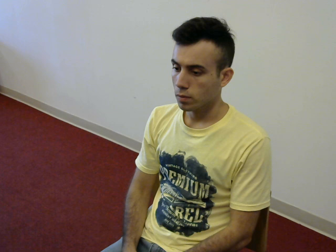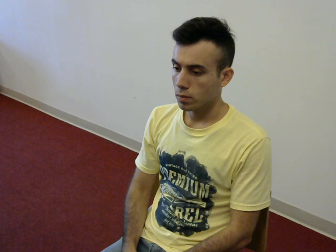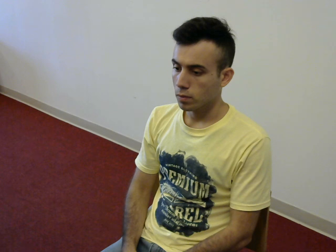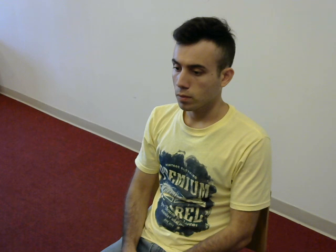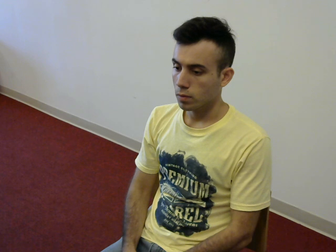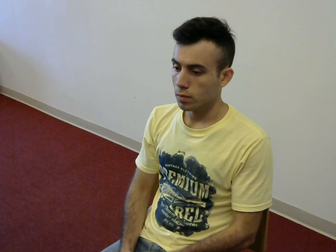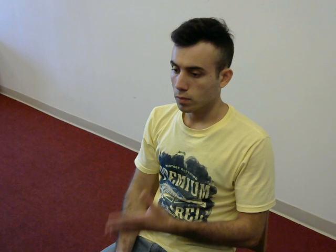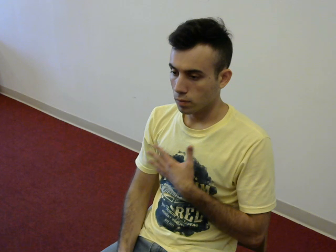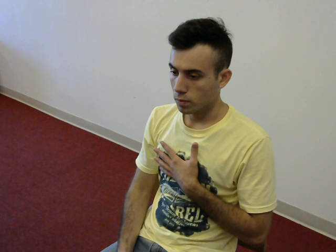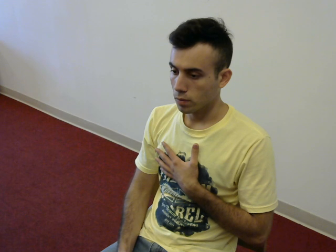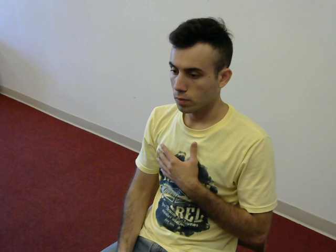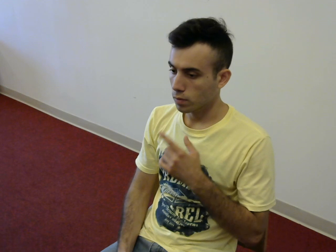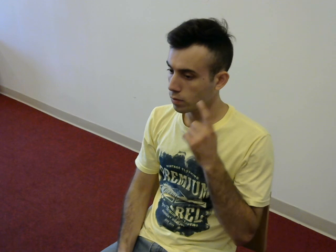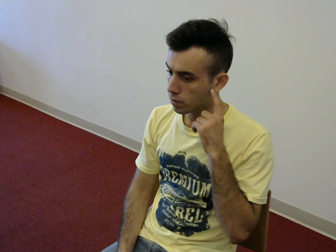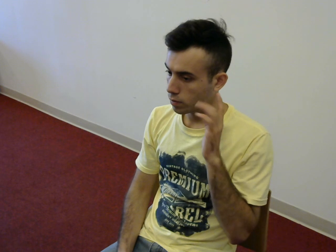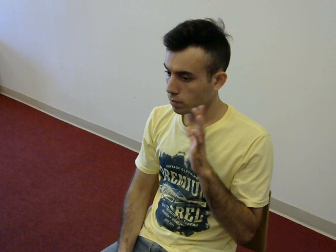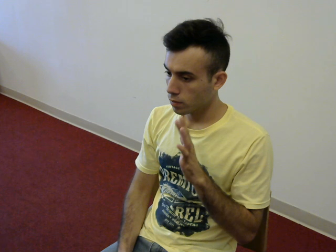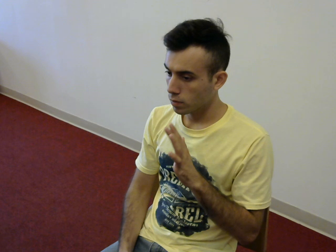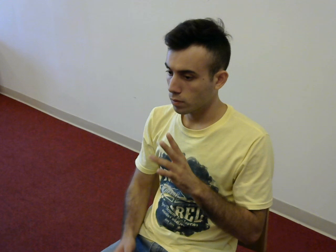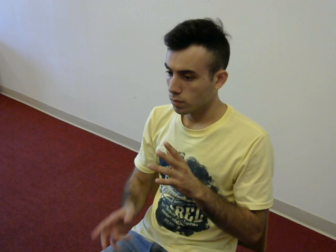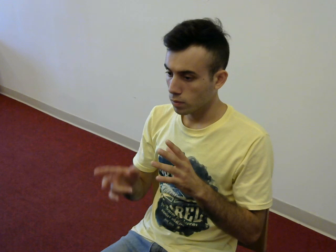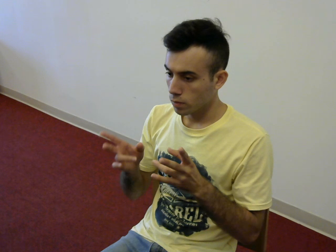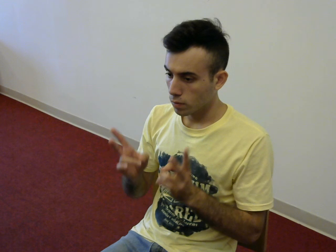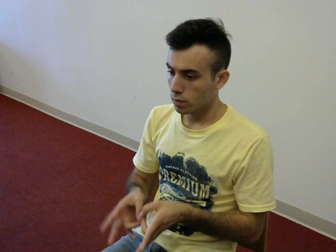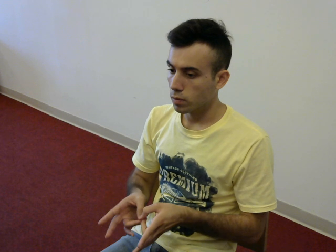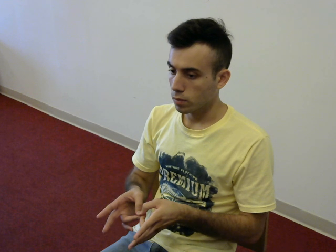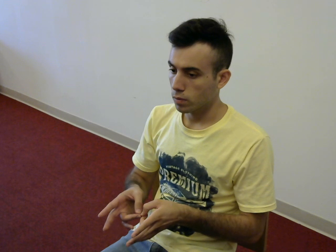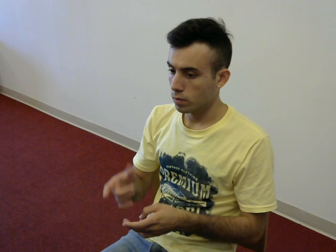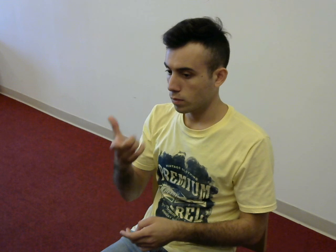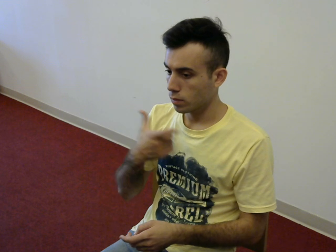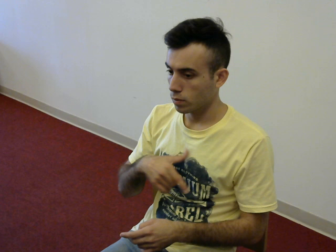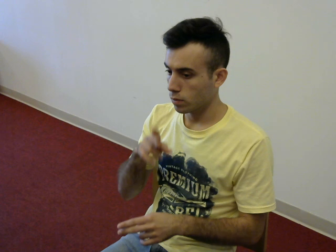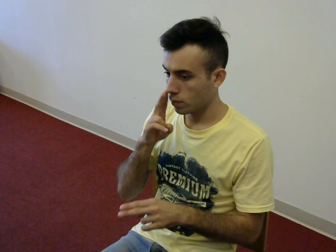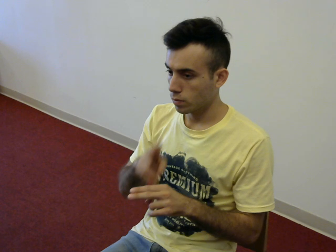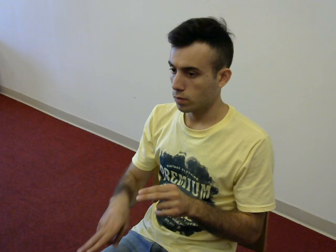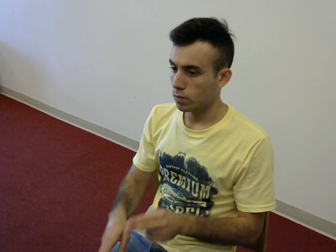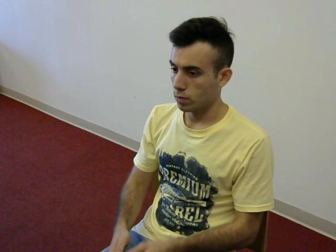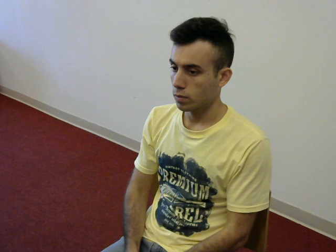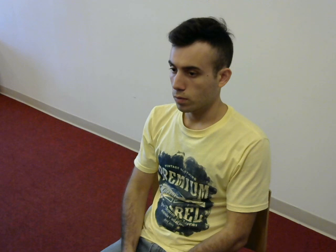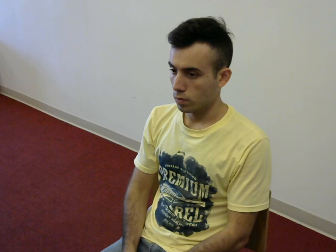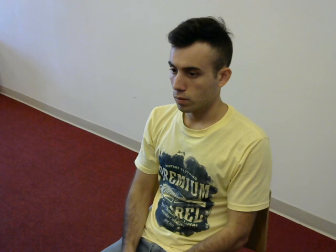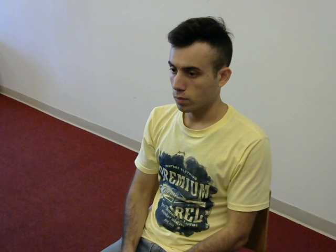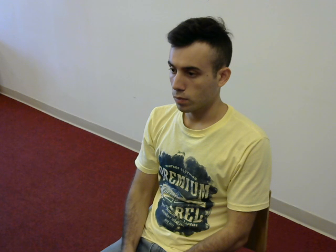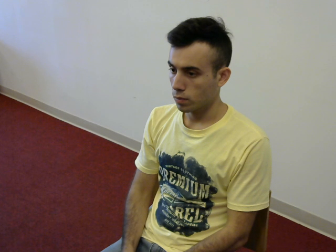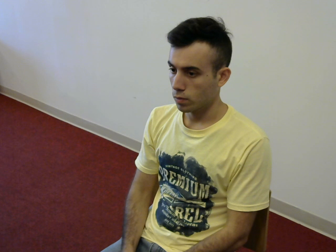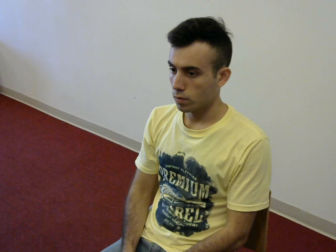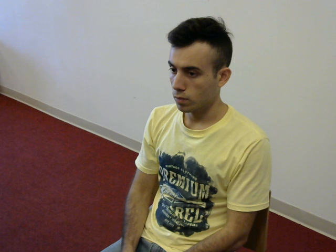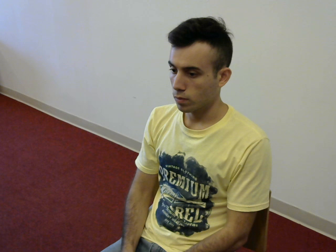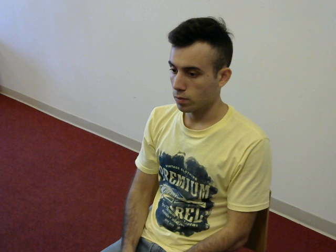Mən eşitməni qəza nəticəsində itirmişəm